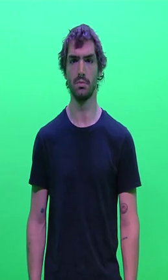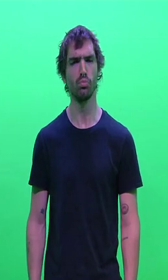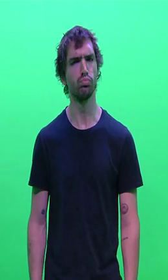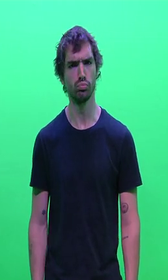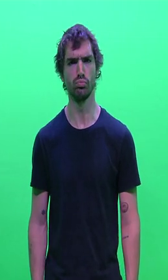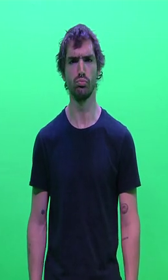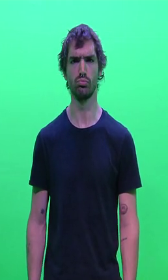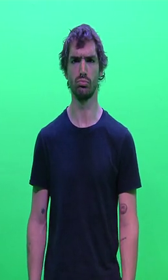Sí, sí, sí.